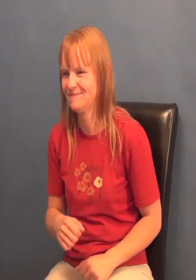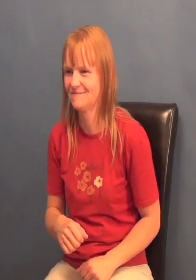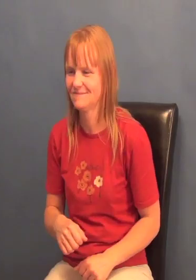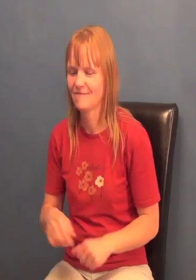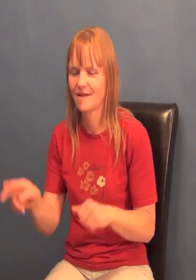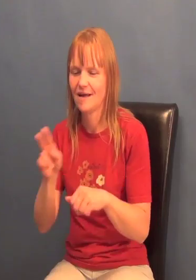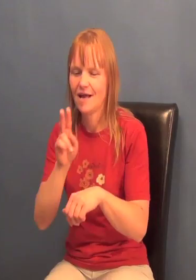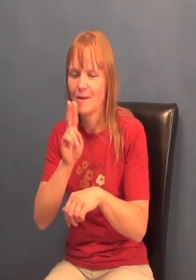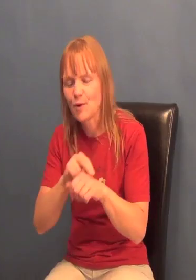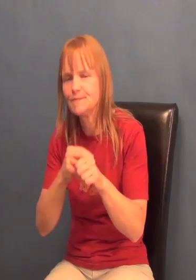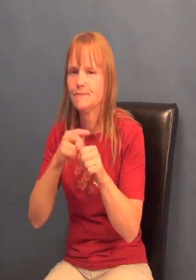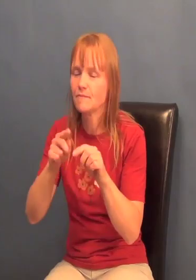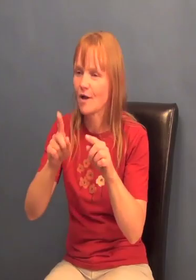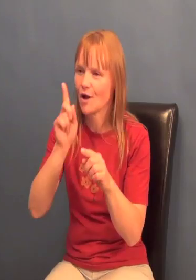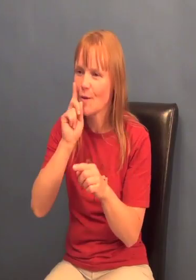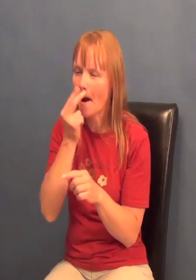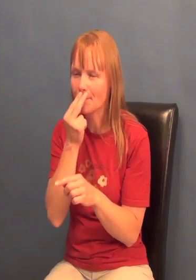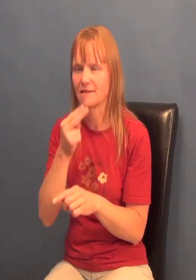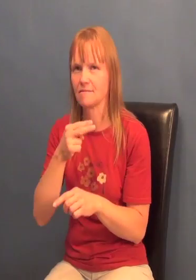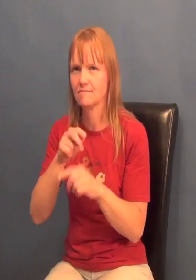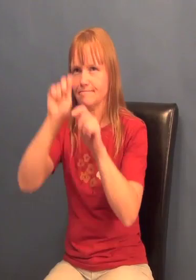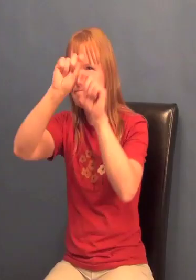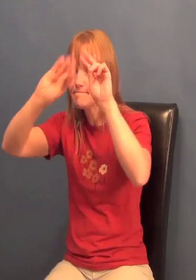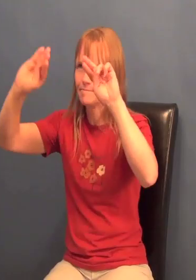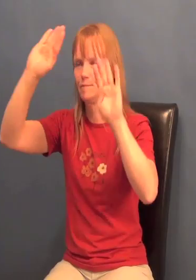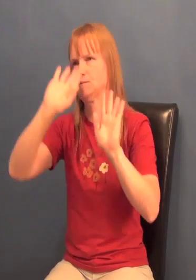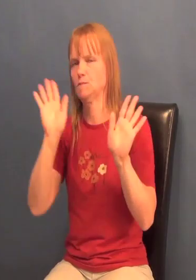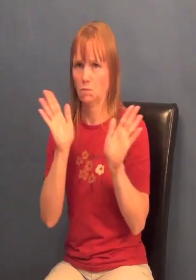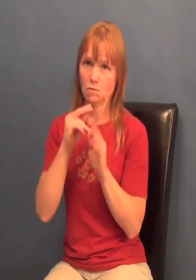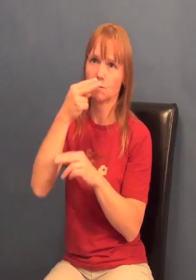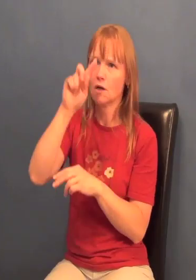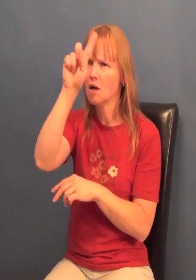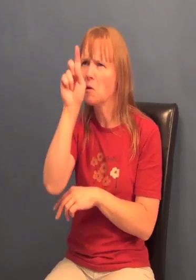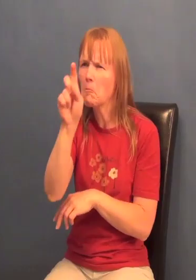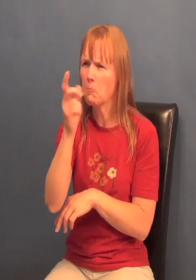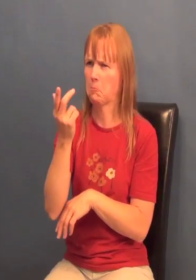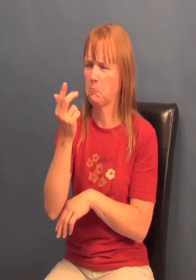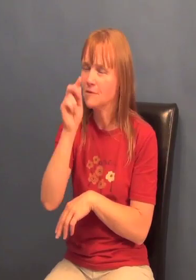Policjant podchodzi do mężczyzny, który naprawia okno. Na szybie jest jakby znak zapytania.